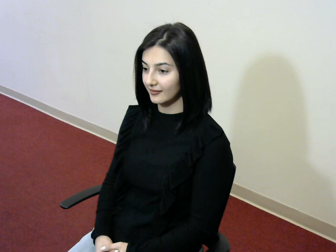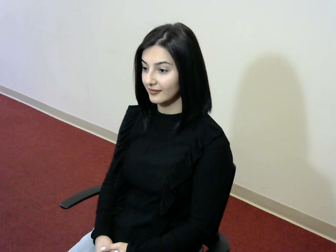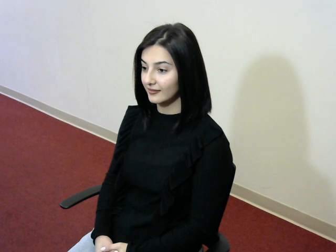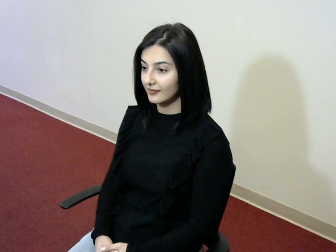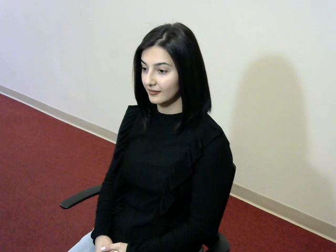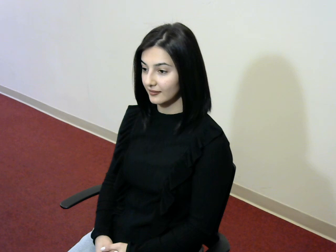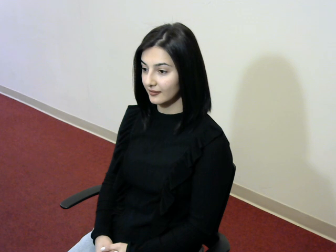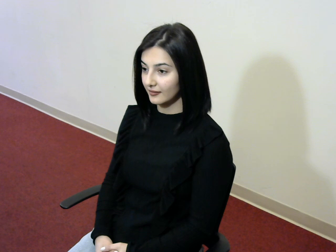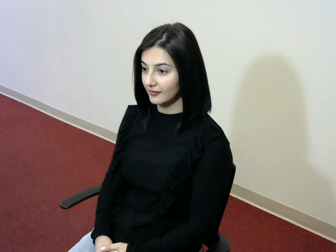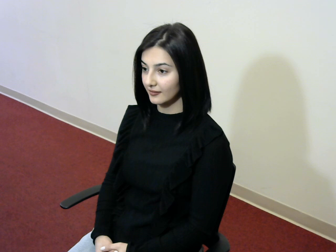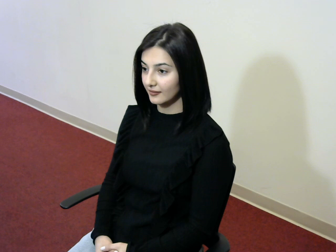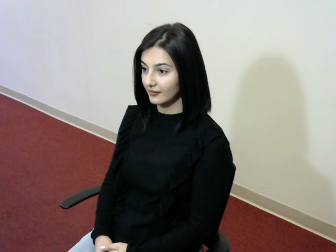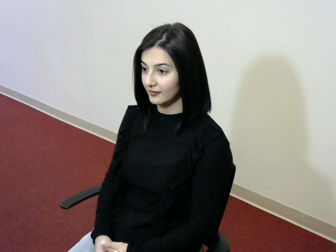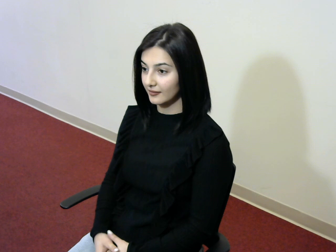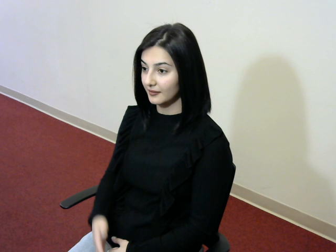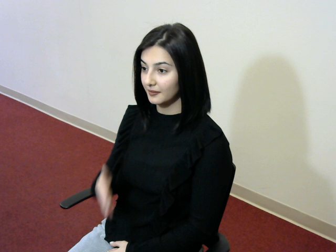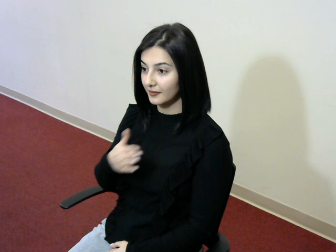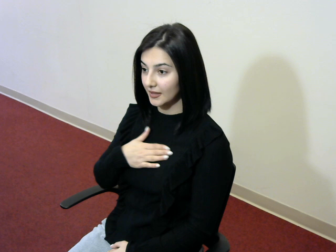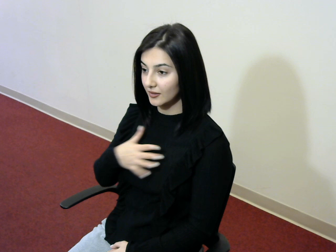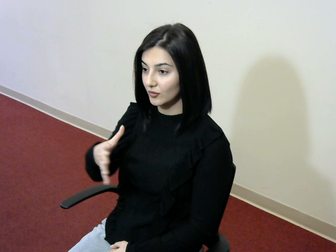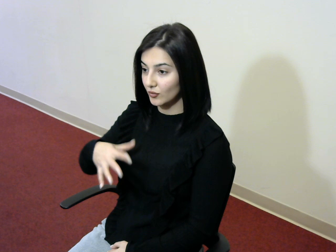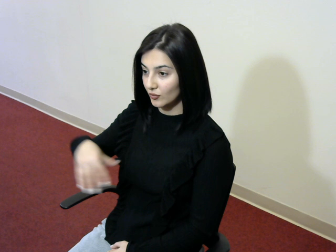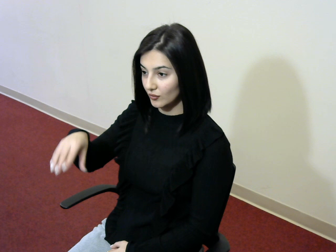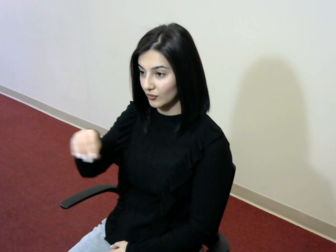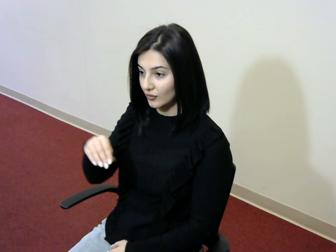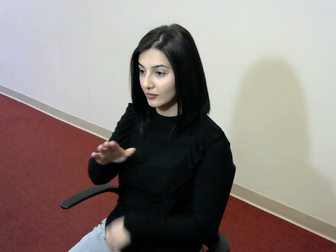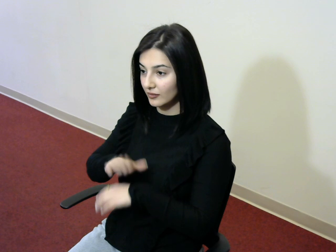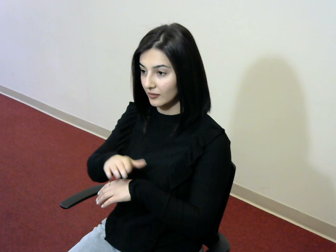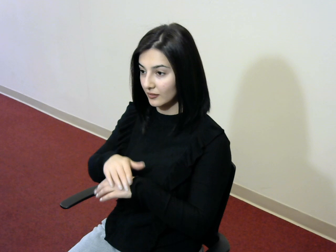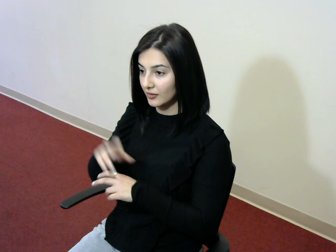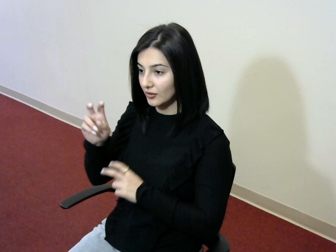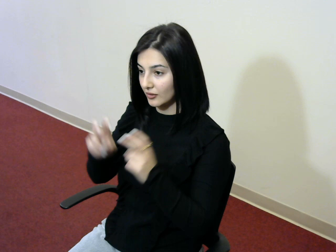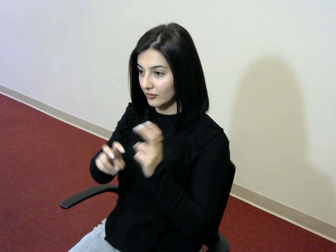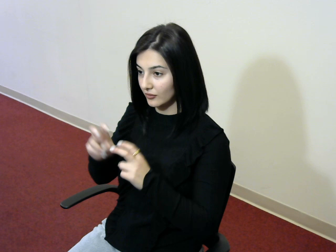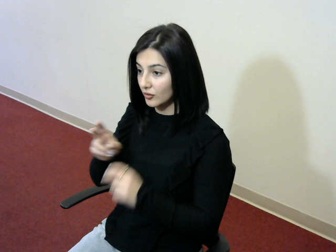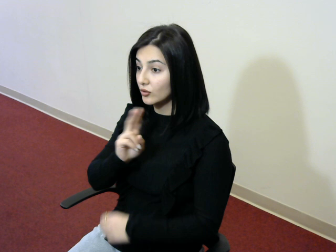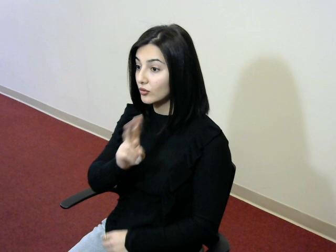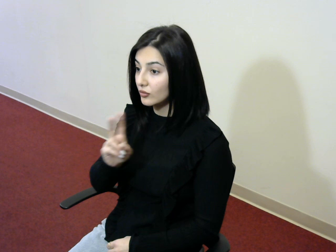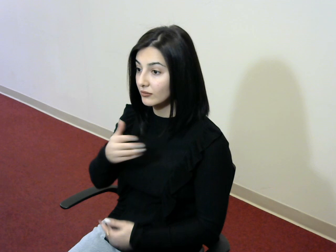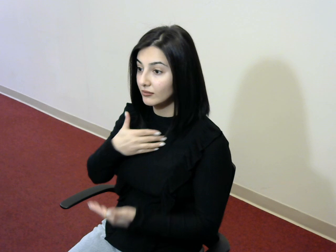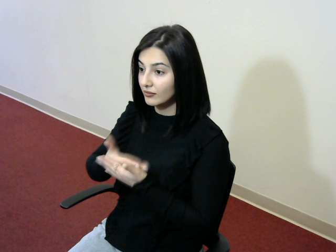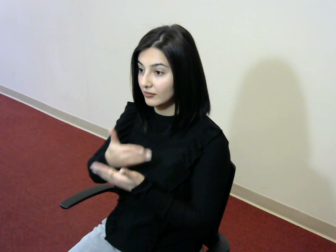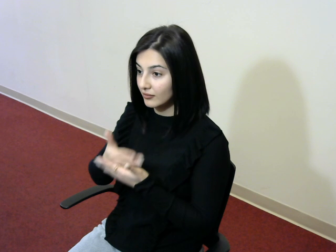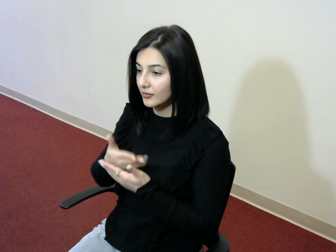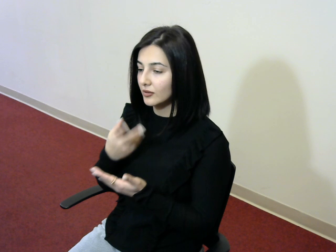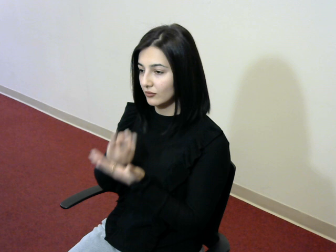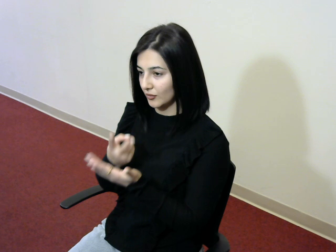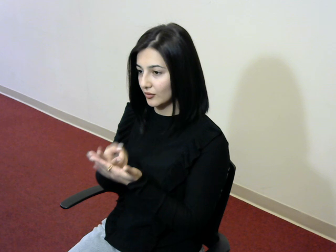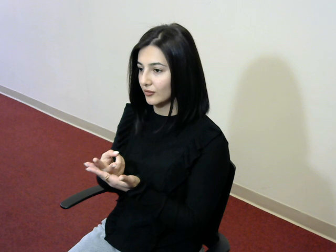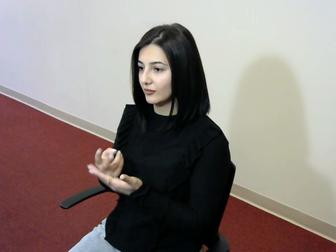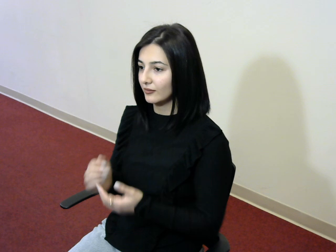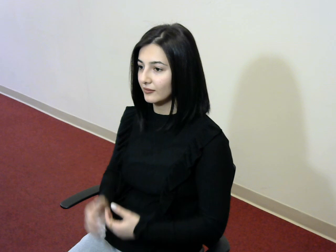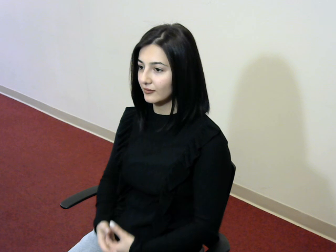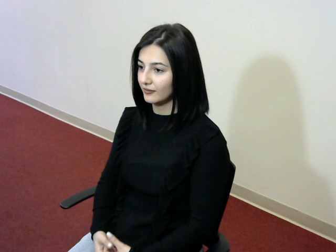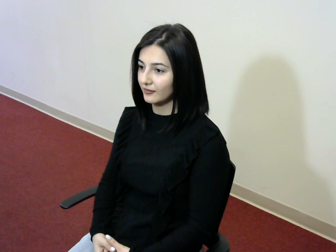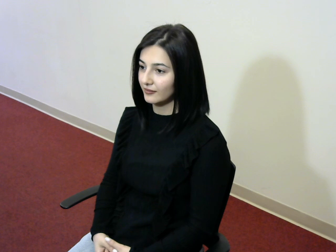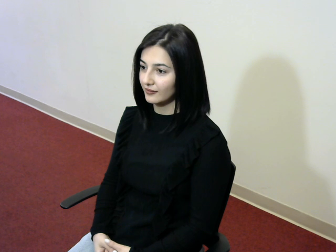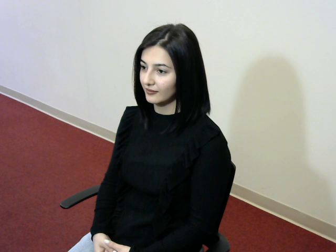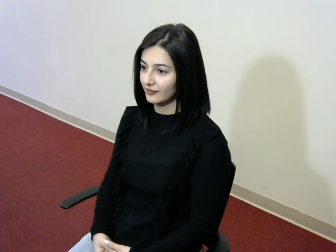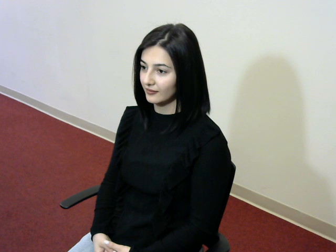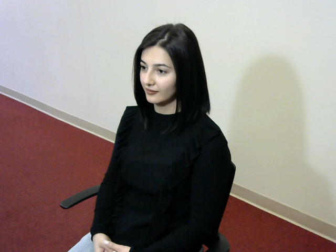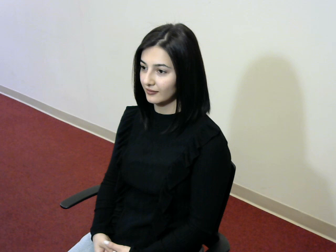Biz özəl şirkət kimi fəaliyyət göstəririk